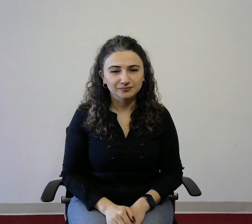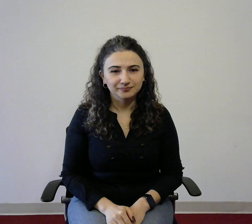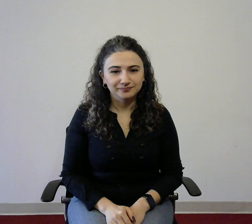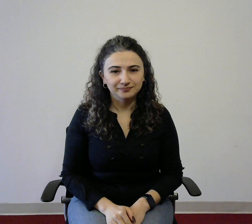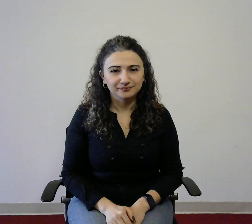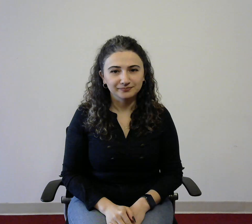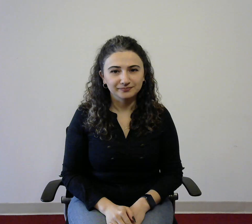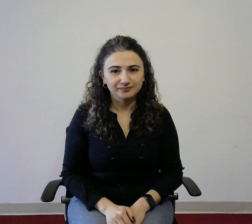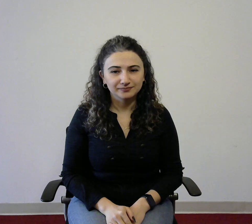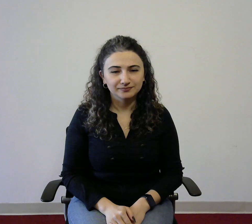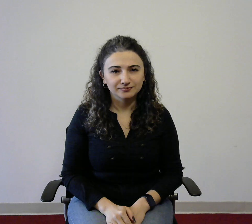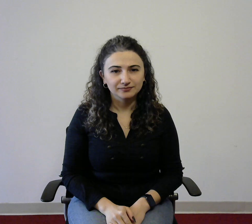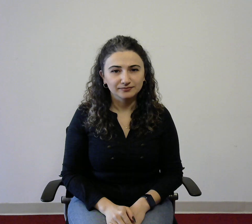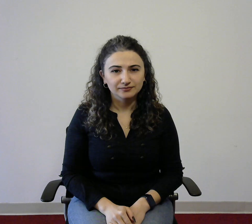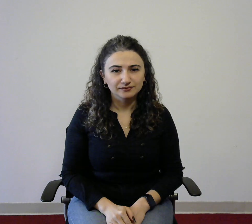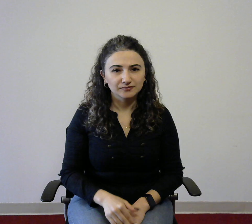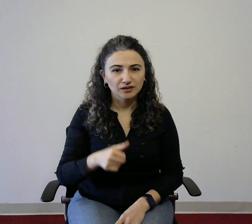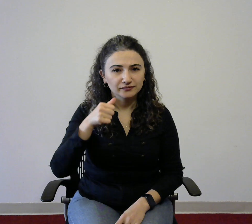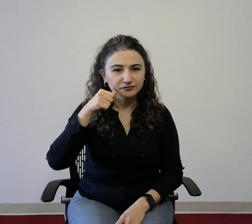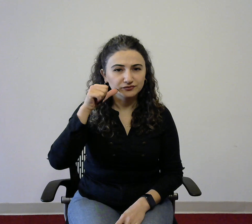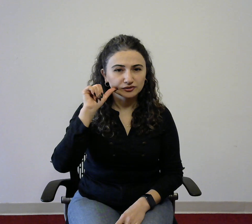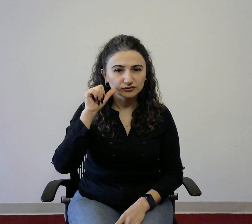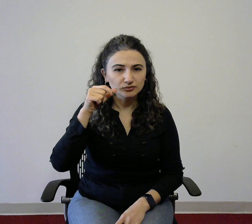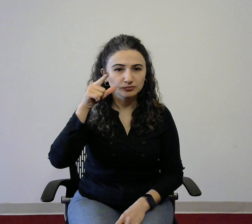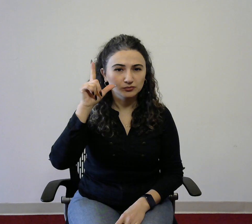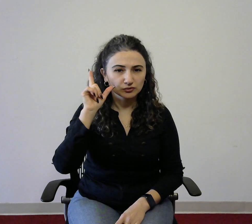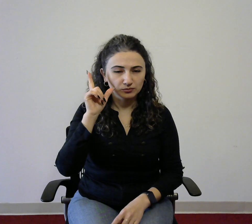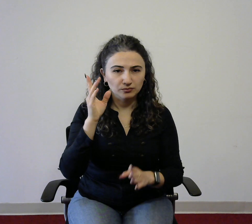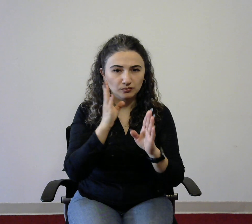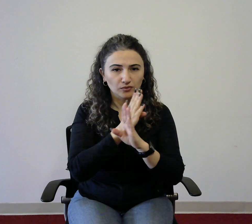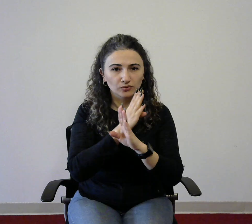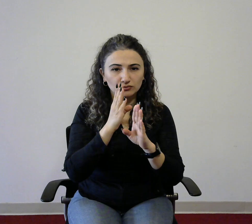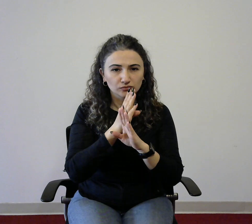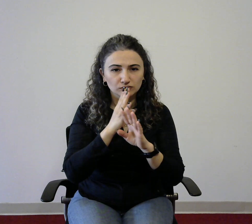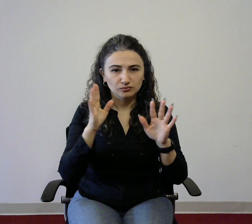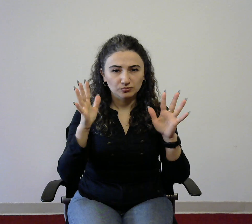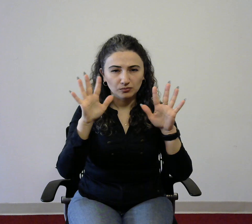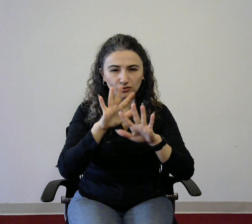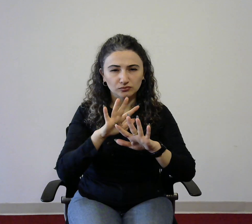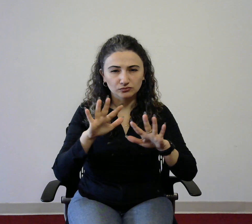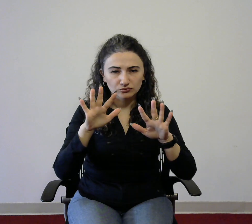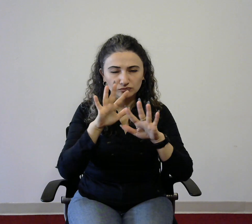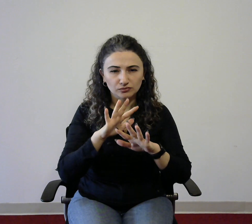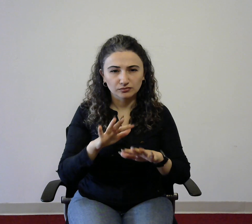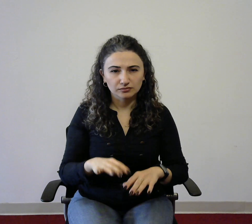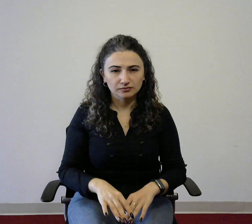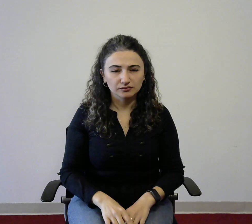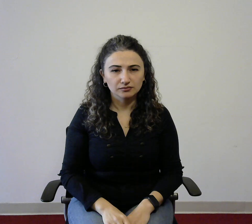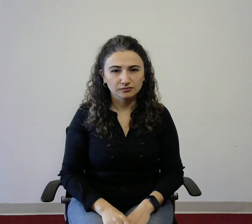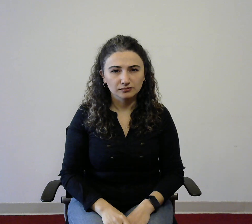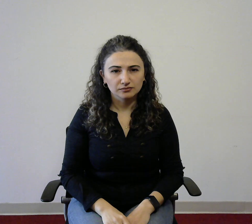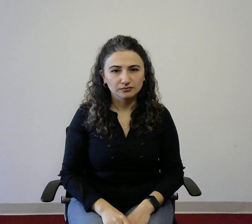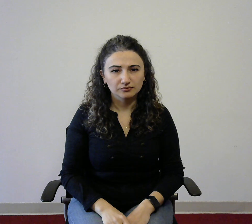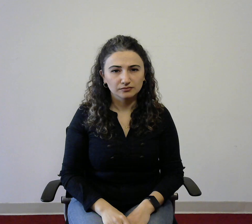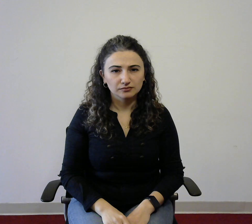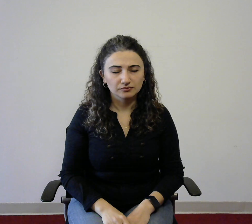Srağagün hava dumanlı idi